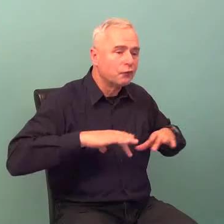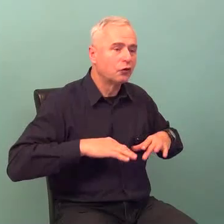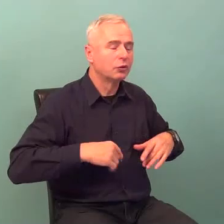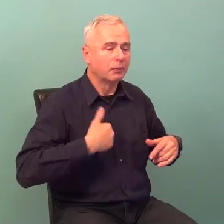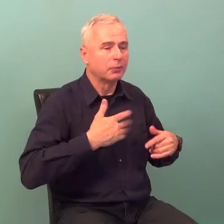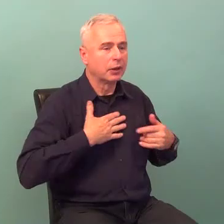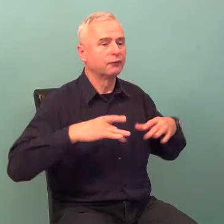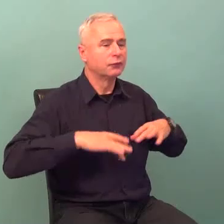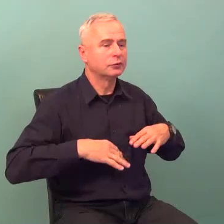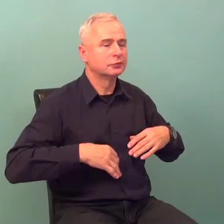Ja mam wolne.